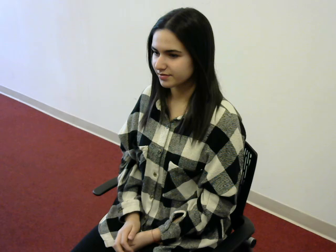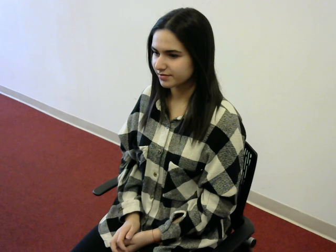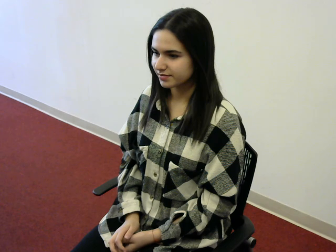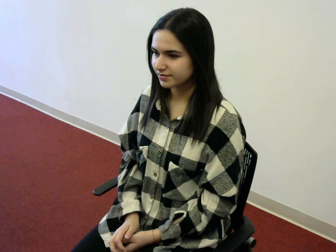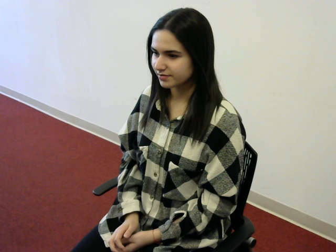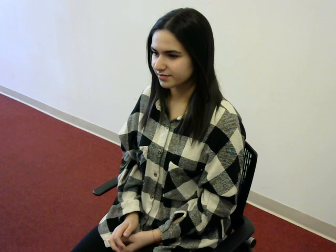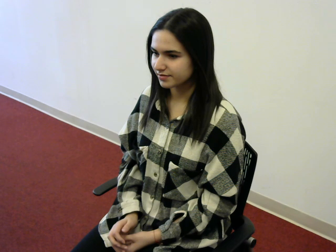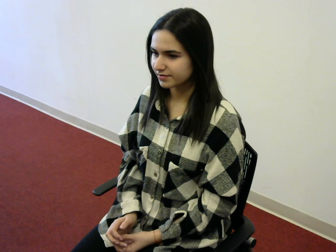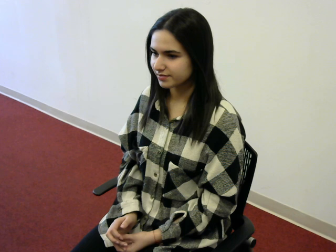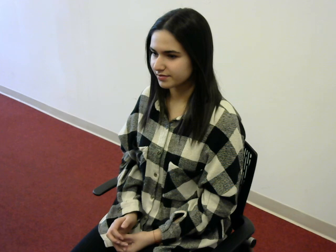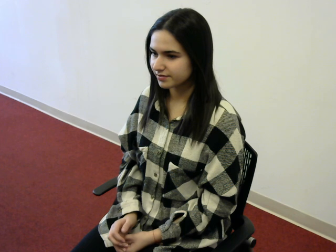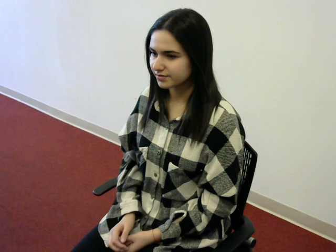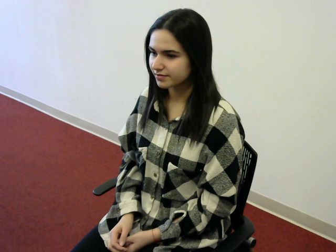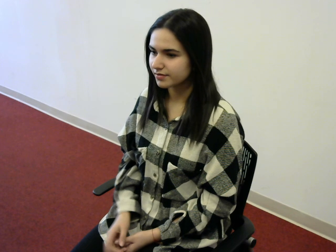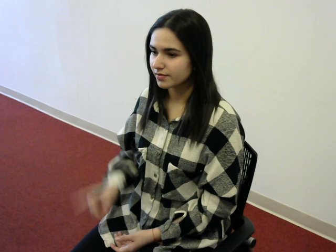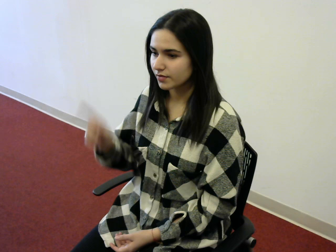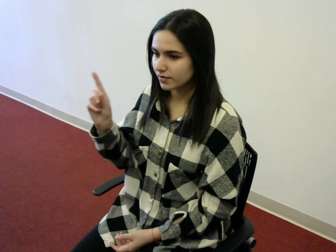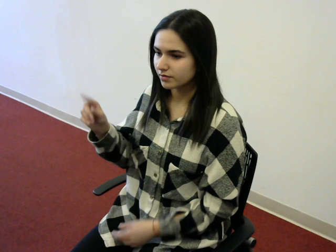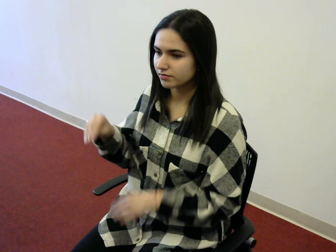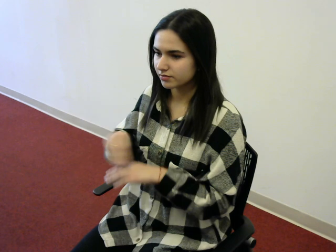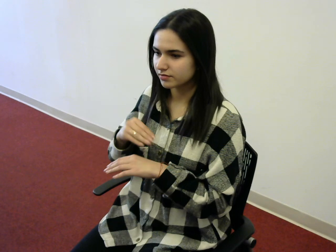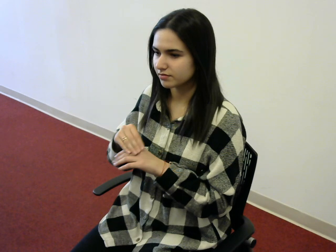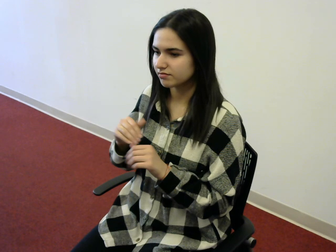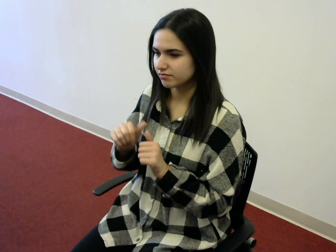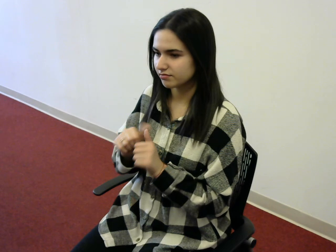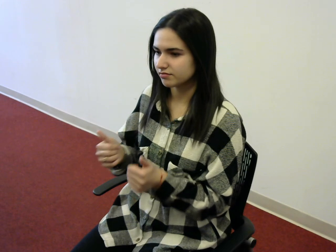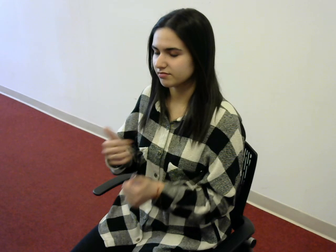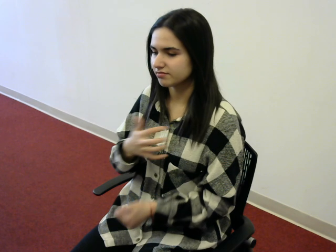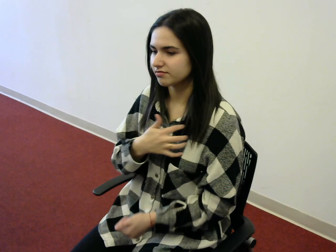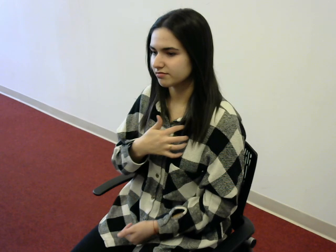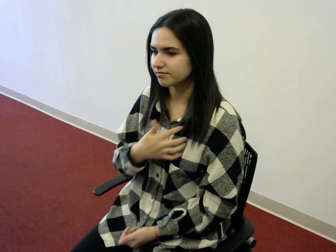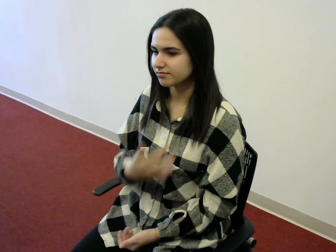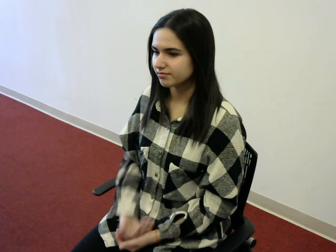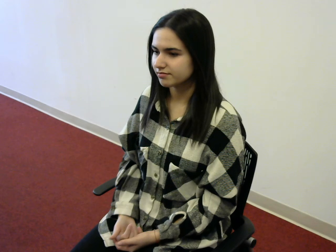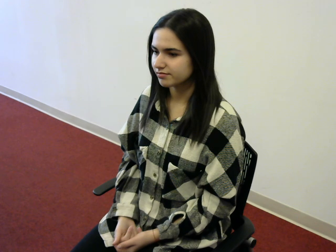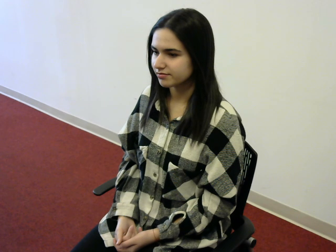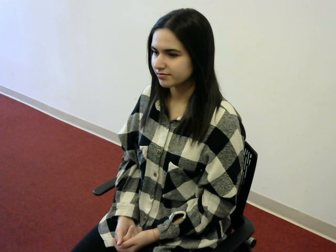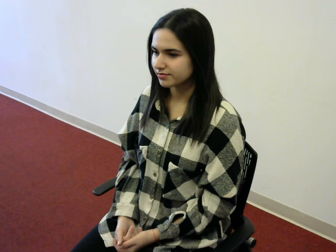O həyat yoldaşından ayrılmaq istəyir